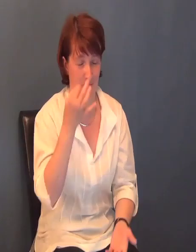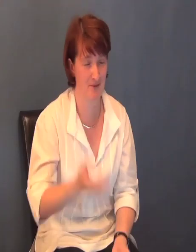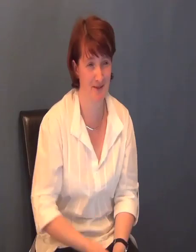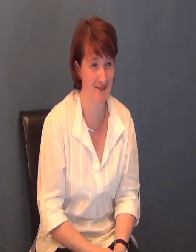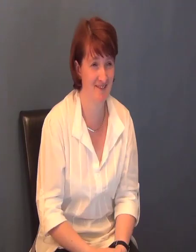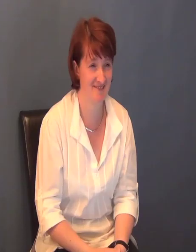Tak lepiej.